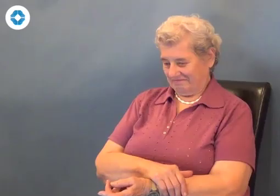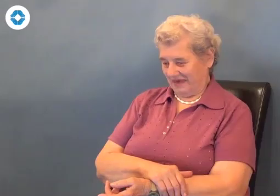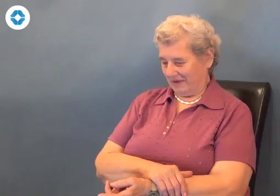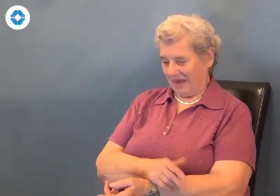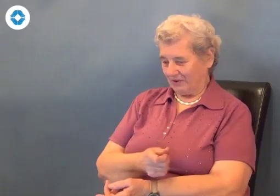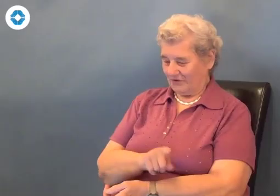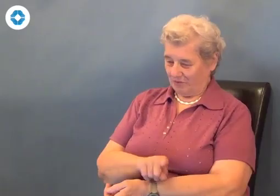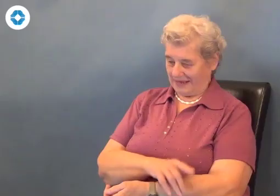Jak to wytłumaczyć?